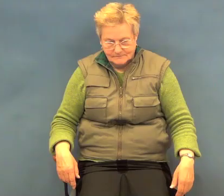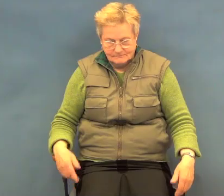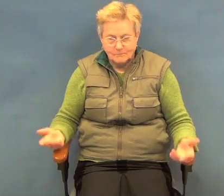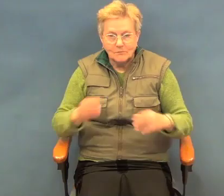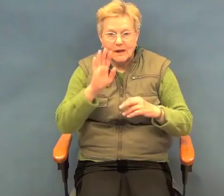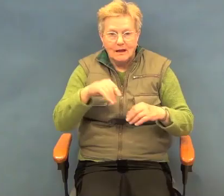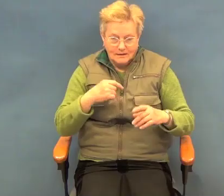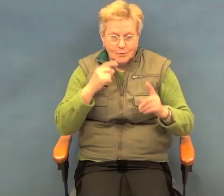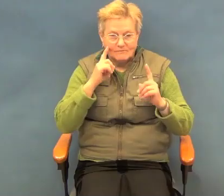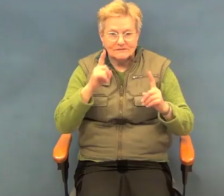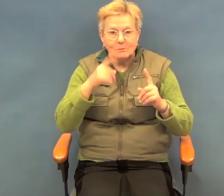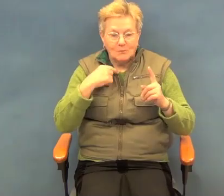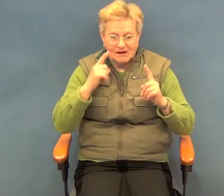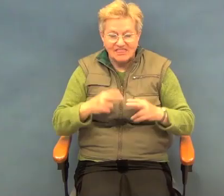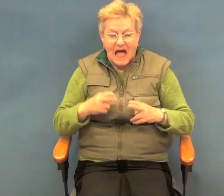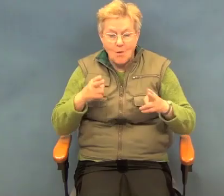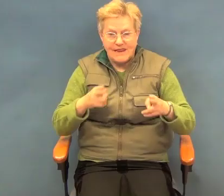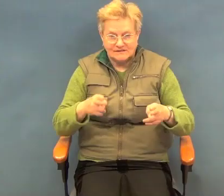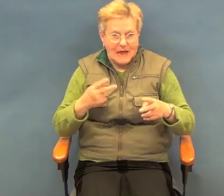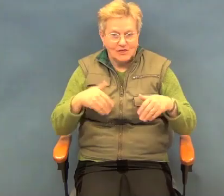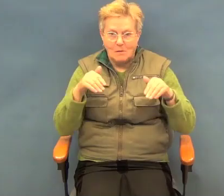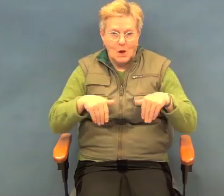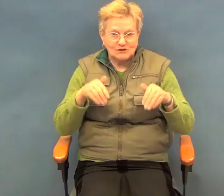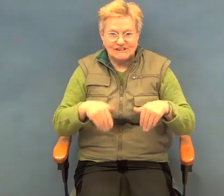Ja uważam, że takiego znaku nie ma na ulicach.